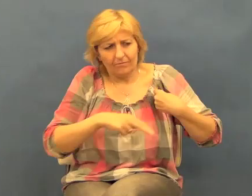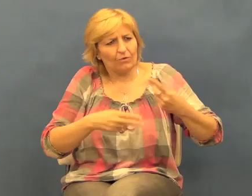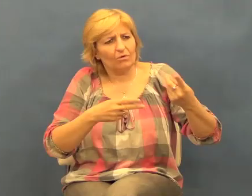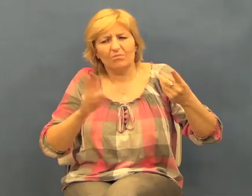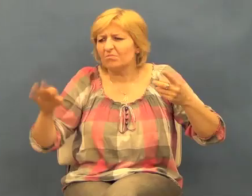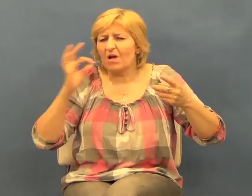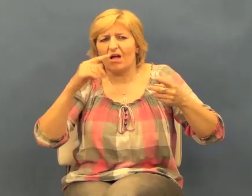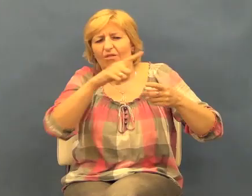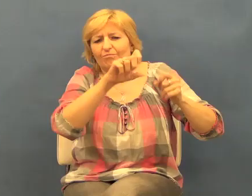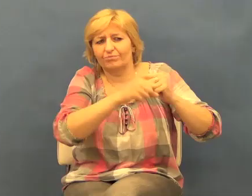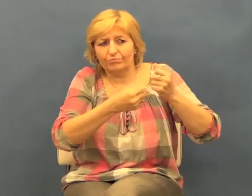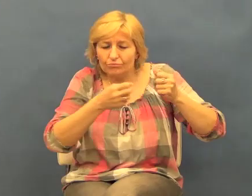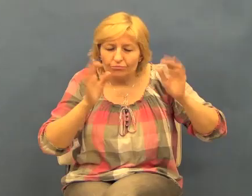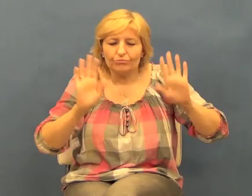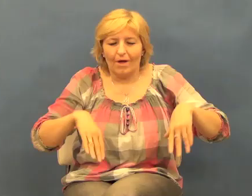Charlie Chaplin mówi pani, że szyba jest pęknięta.